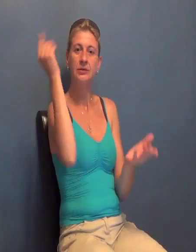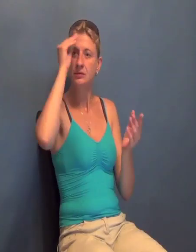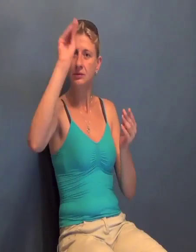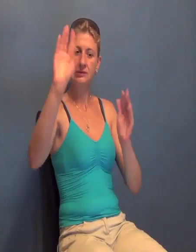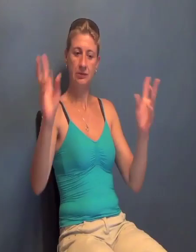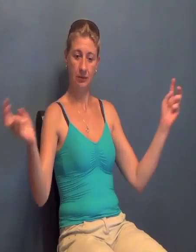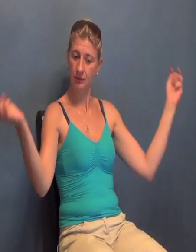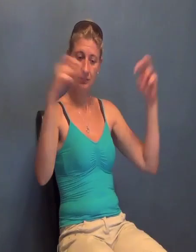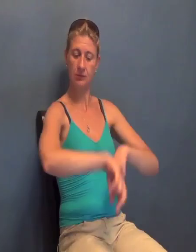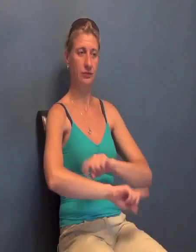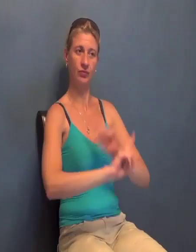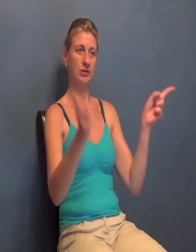Jest zakaz, informuje, żeby nie wchodzić tam.